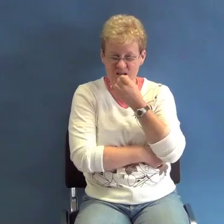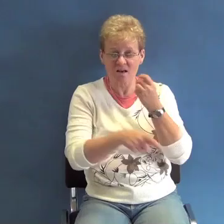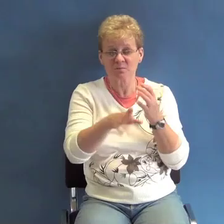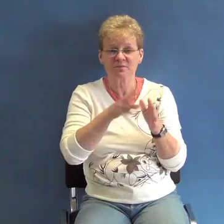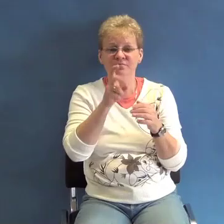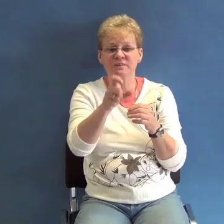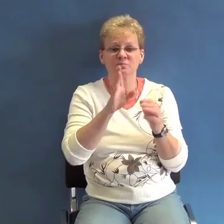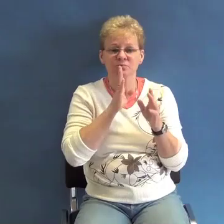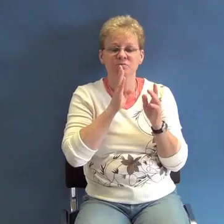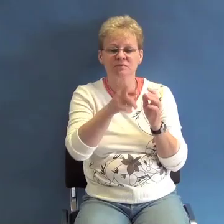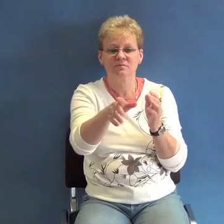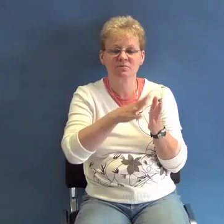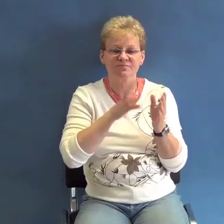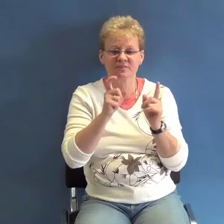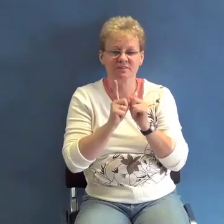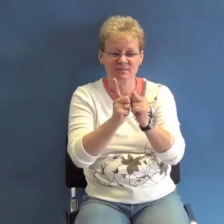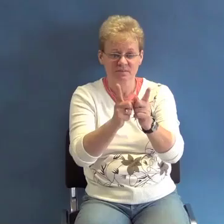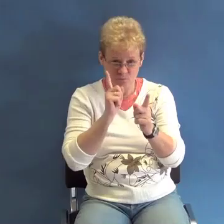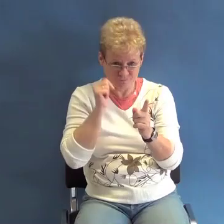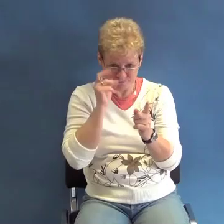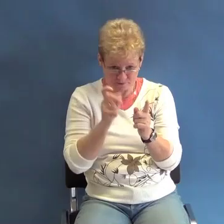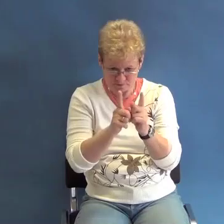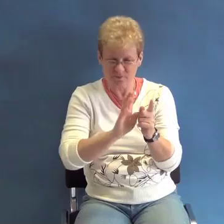Tak samo jest na przykład z toaletą, mężczyźni i kobiety nie mogą wejść do tej samej, prawda?